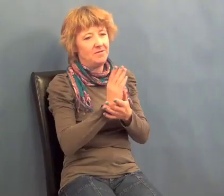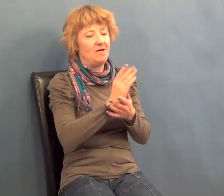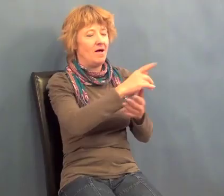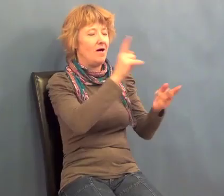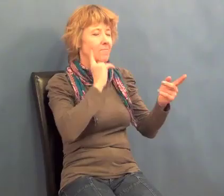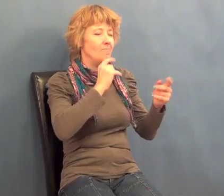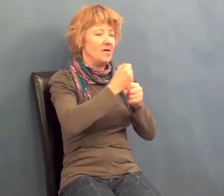Mężczyzna o niczym nie wiedział.